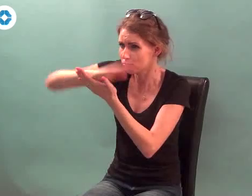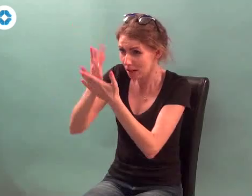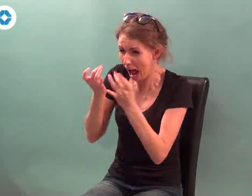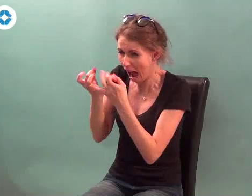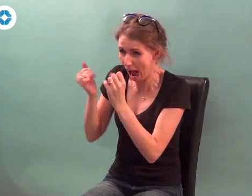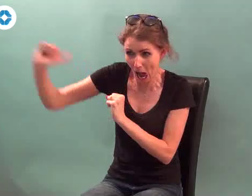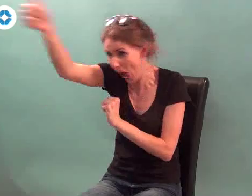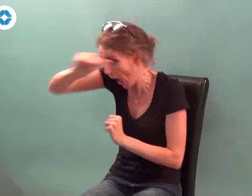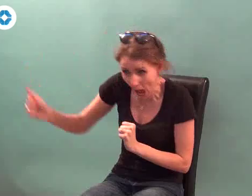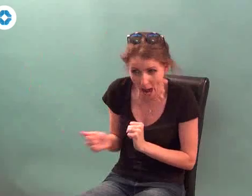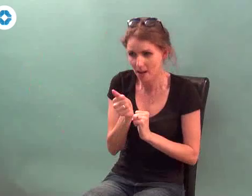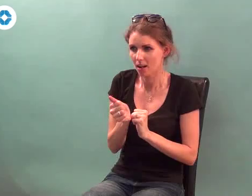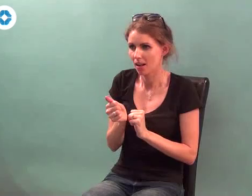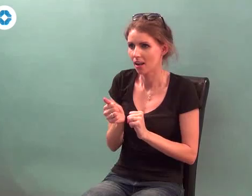Biegnie, ucieka szybko.